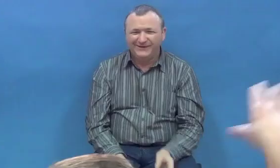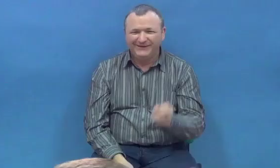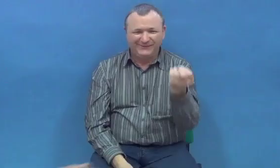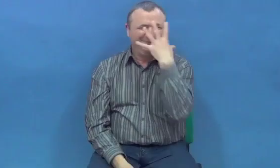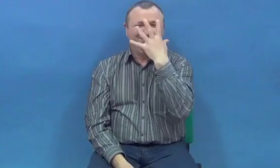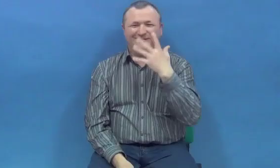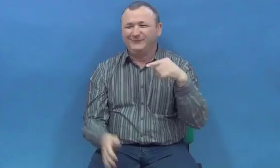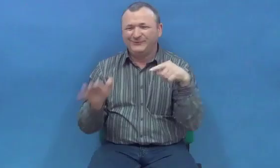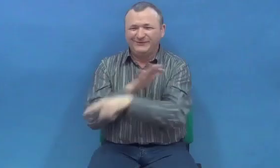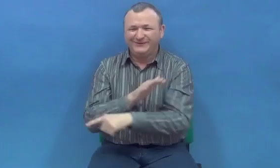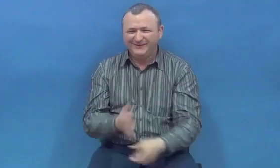Został oblany wodą i uciekł.